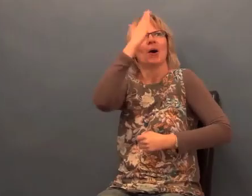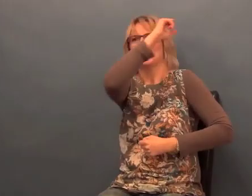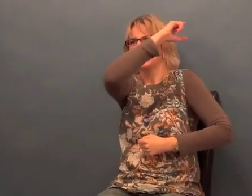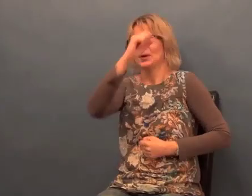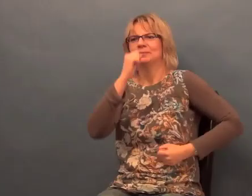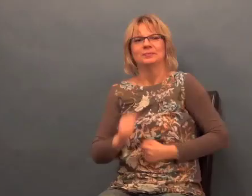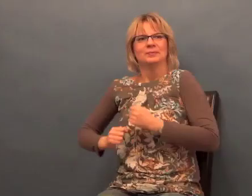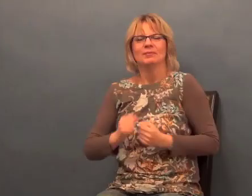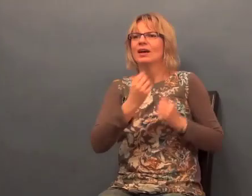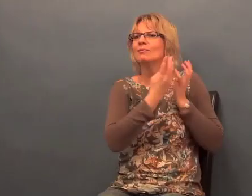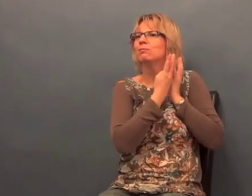Patrzy na okna domu.